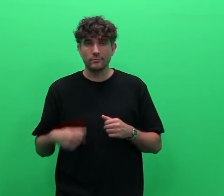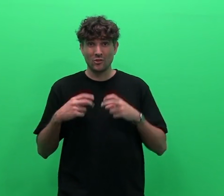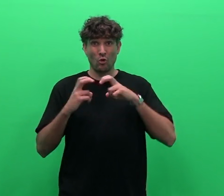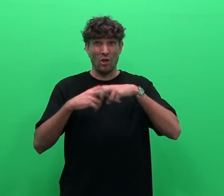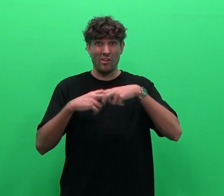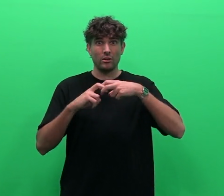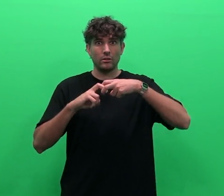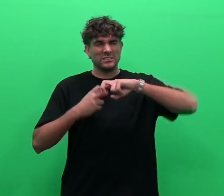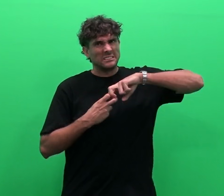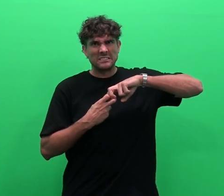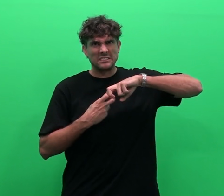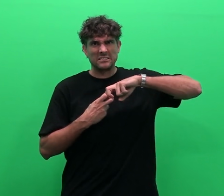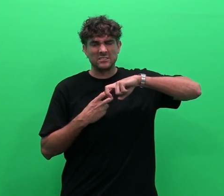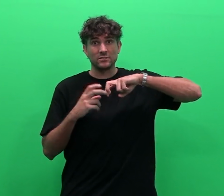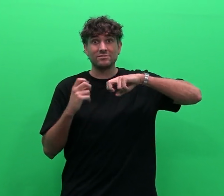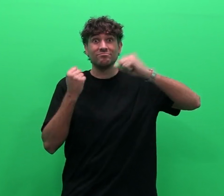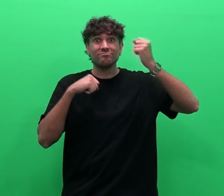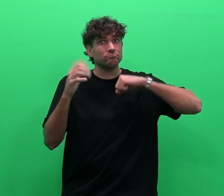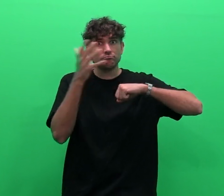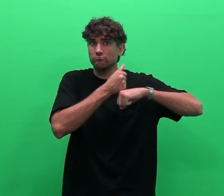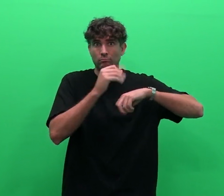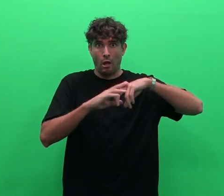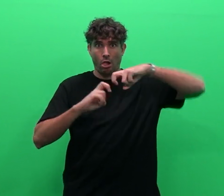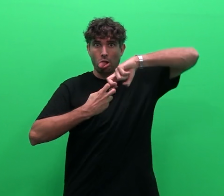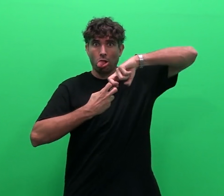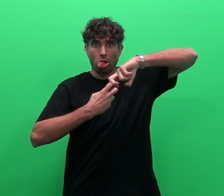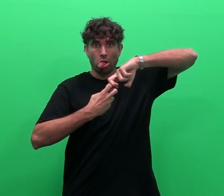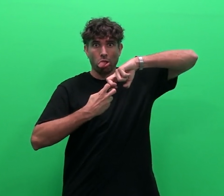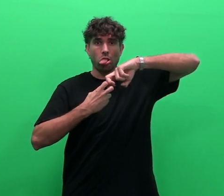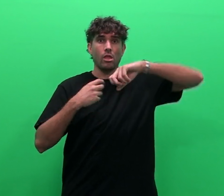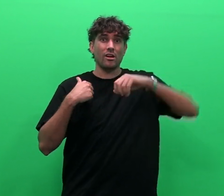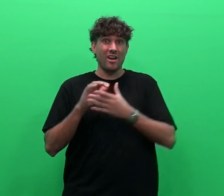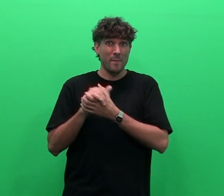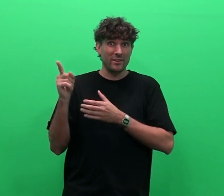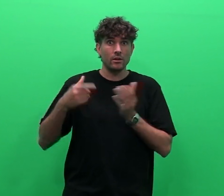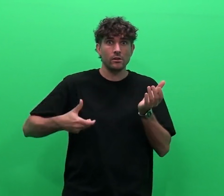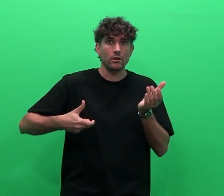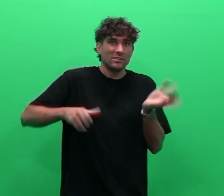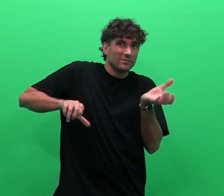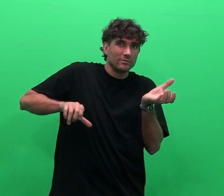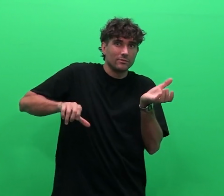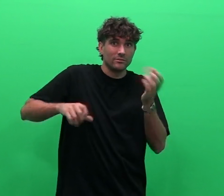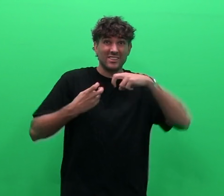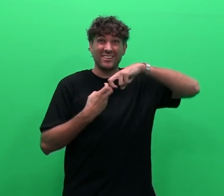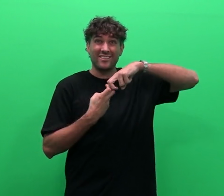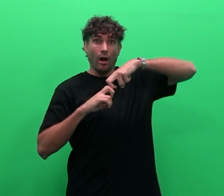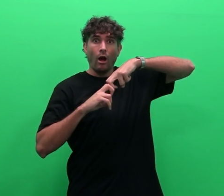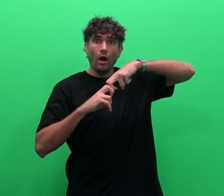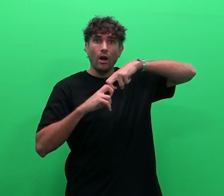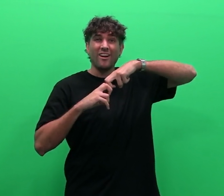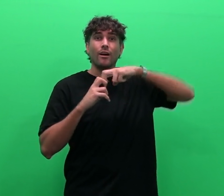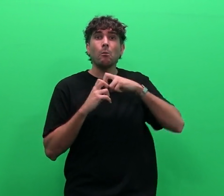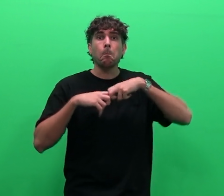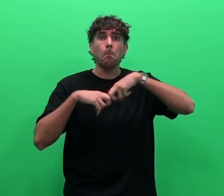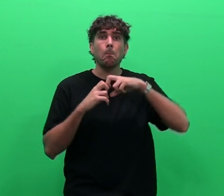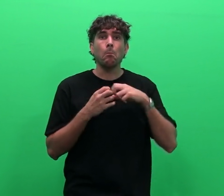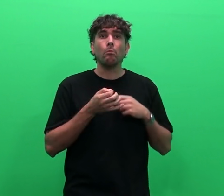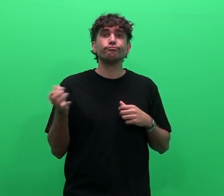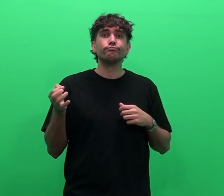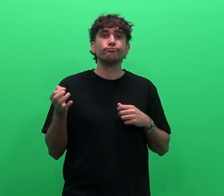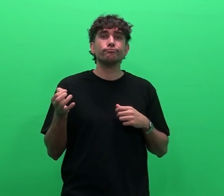Vaig fer-me un esquinç al genoll, no el podia moure perquè el tenia torçat, i un amic me'l va tornar a col·locar, després ja el podia moure perfectament.